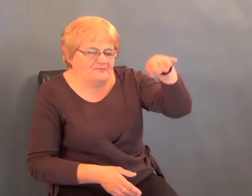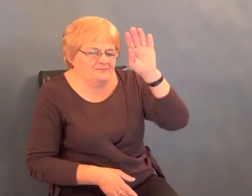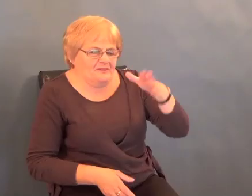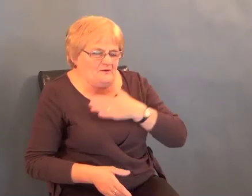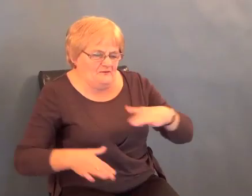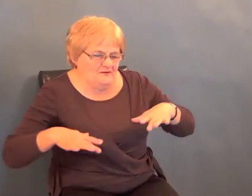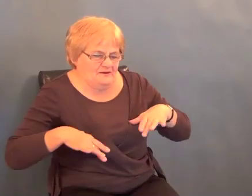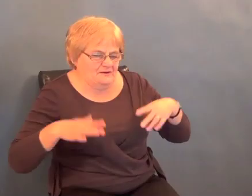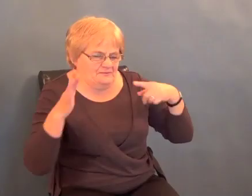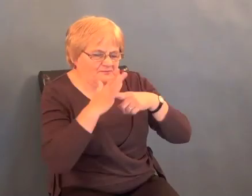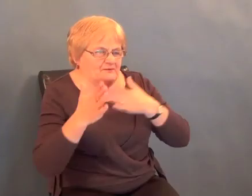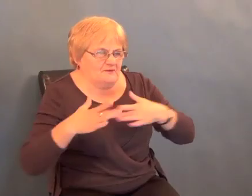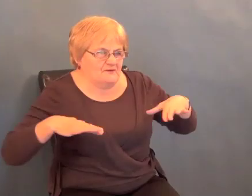Mam wolne w sobotę.